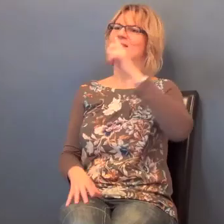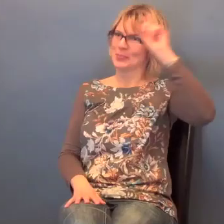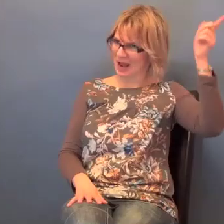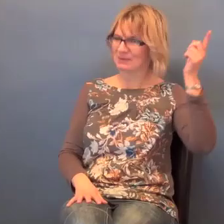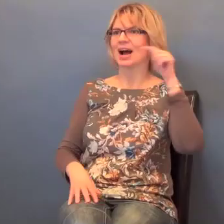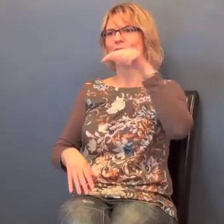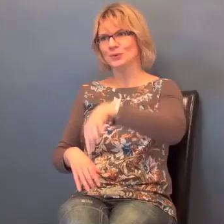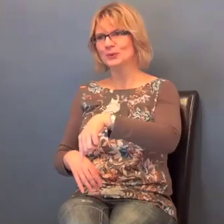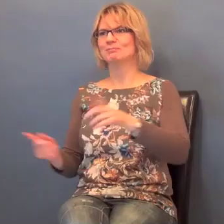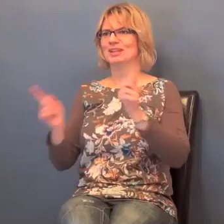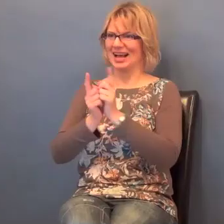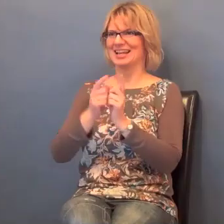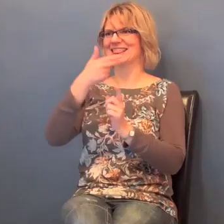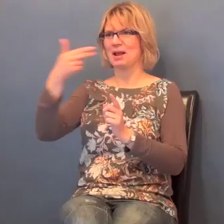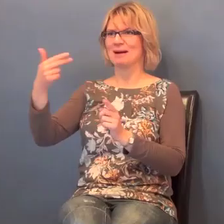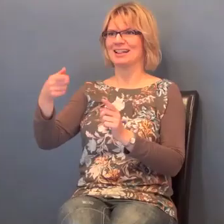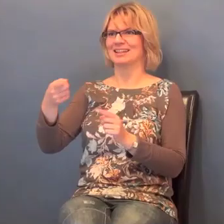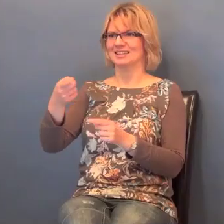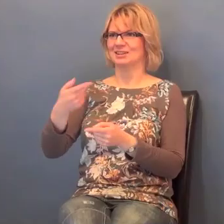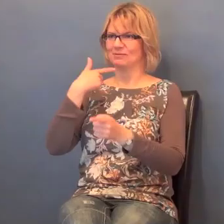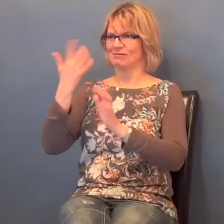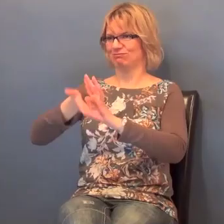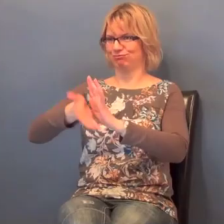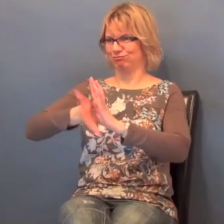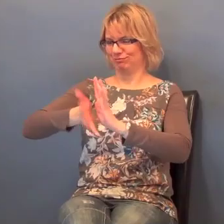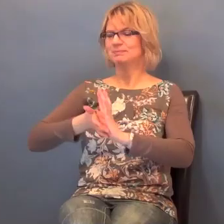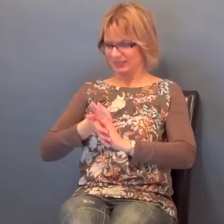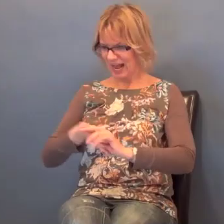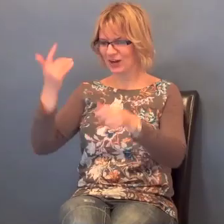Pierwsze spotkanie będzie tam, a drugie spotkanie tutaj i będziemy rozmawiać o języku migowym.